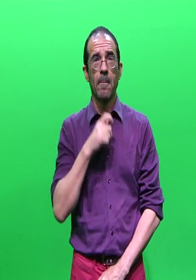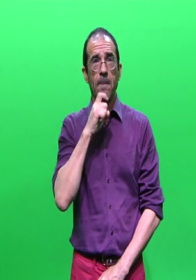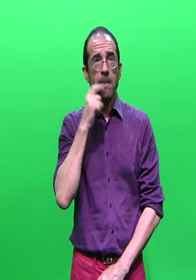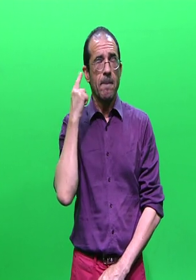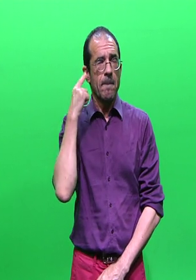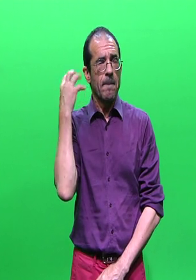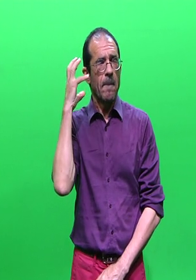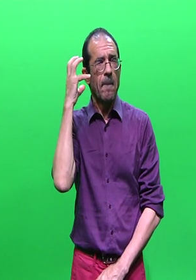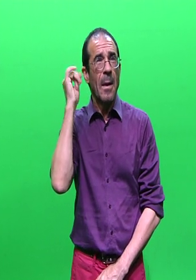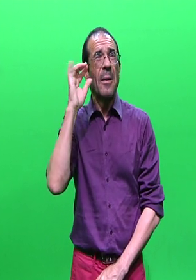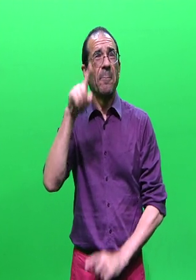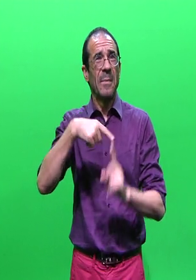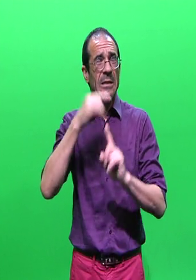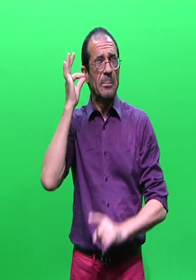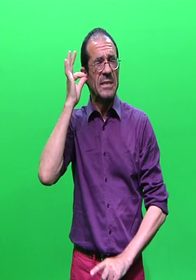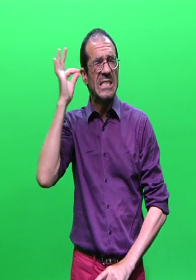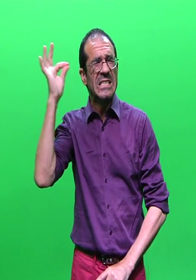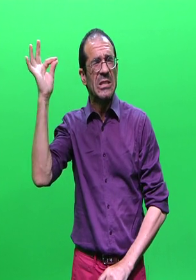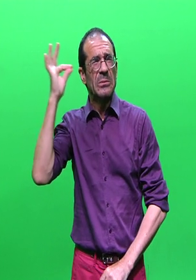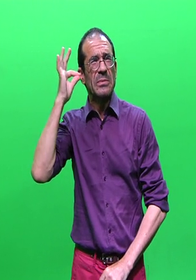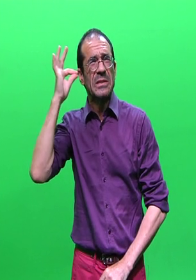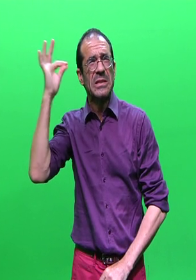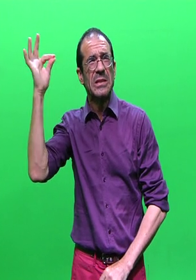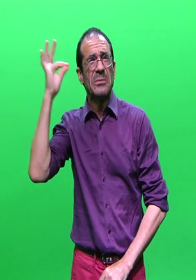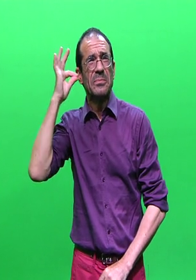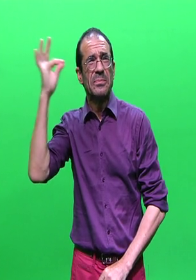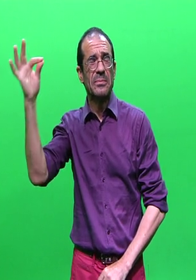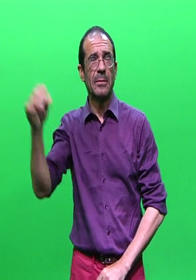Em fa mal l'orella dreta i sento un xiulet.